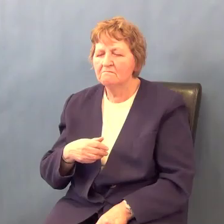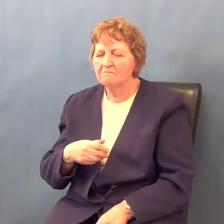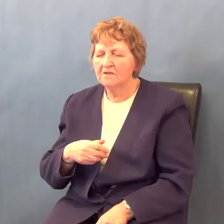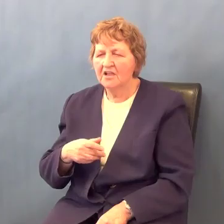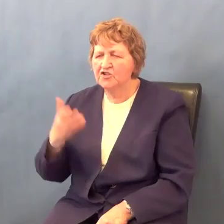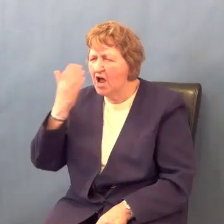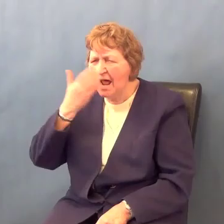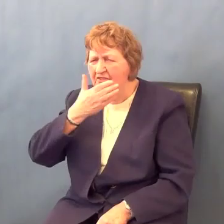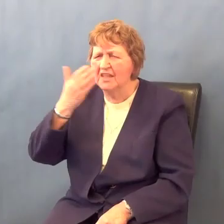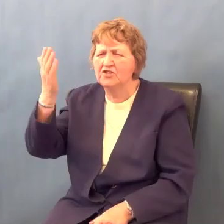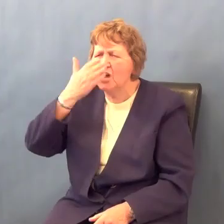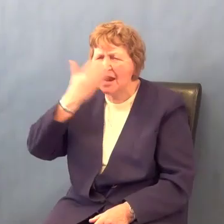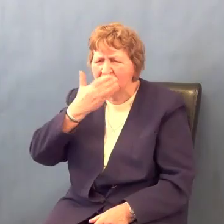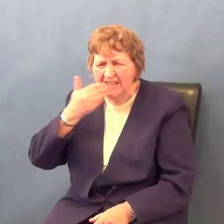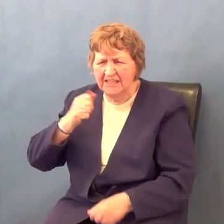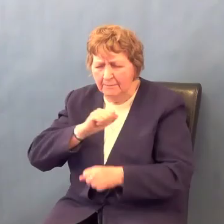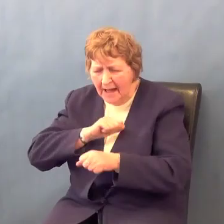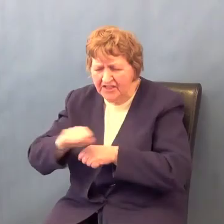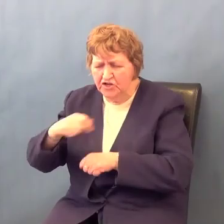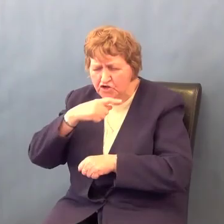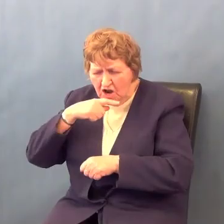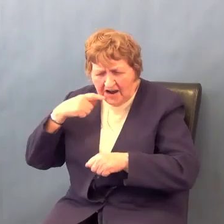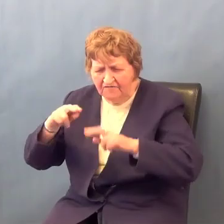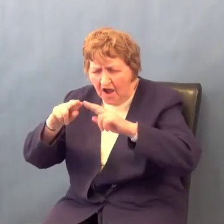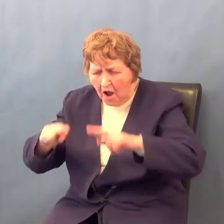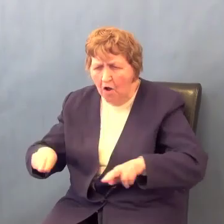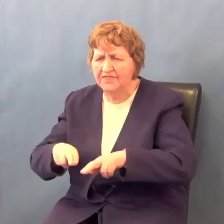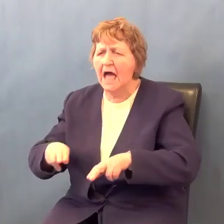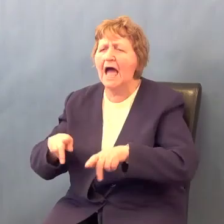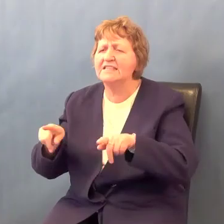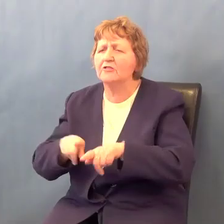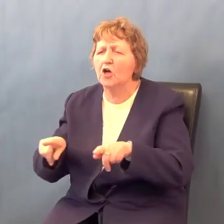Czarnego nie ma, jest czerwony znak drogowy.